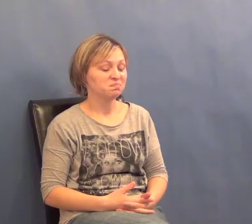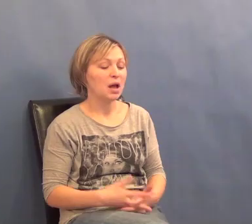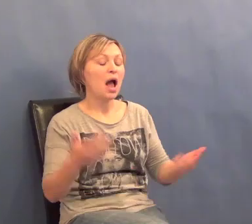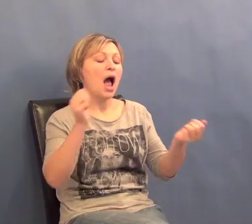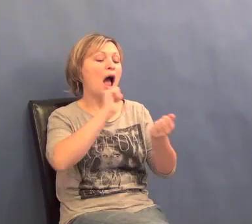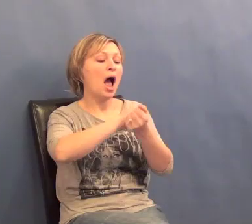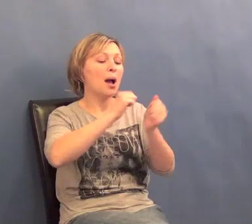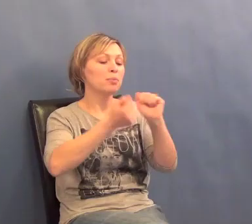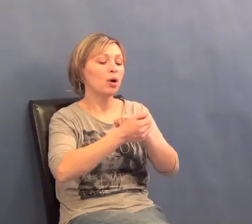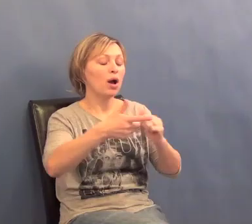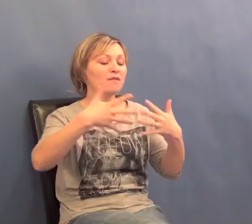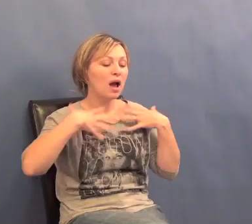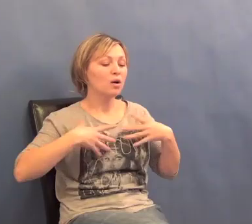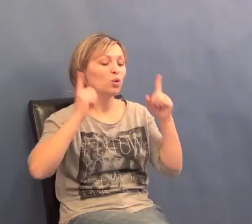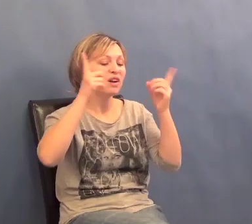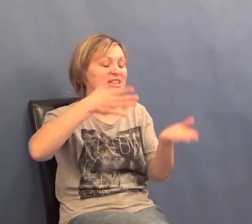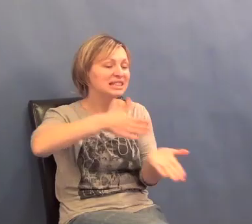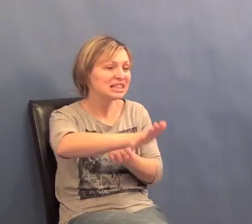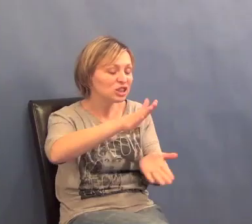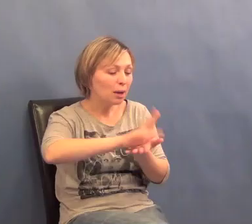Albo uwaga na śliską wannę.